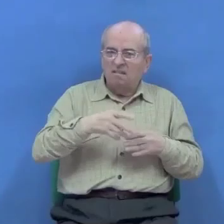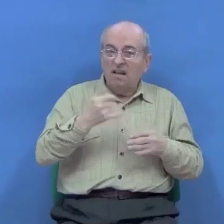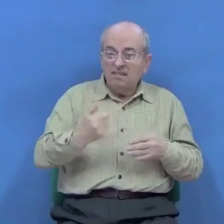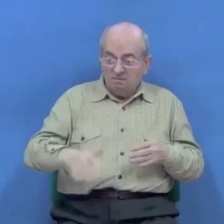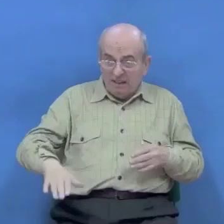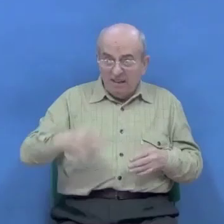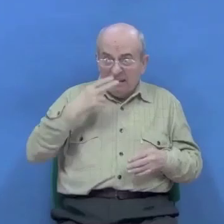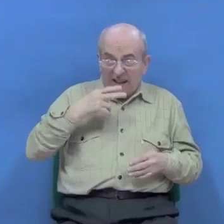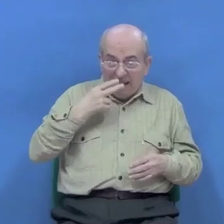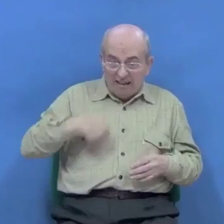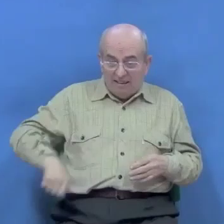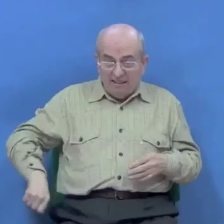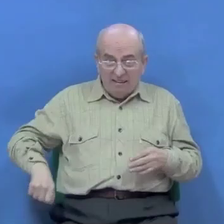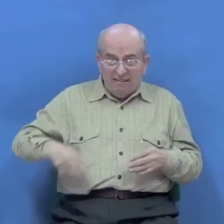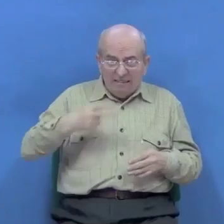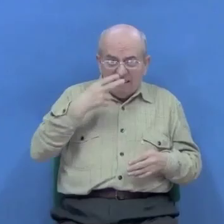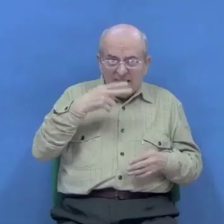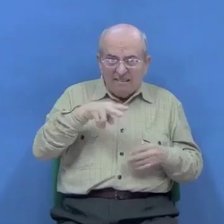Ludzie nago, z małymi dziećmi za rękę.